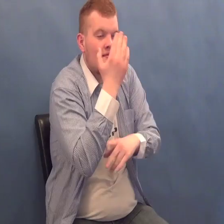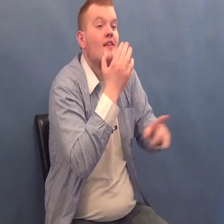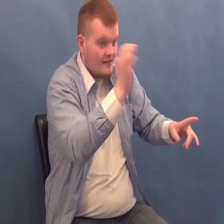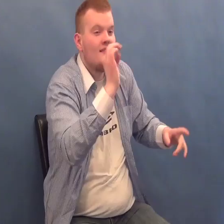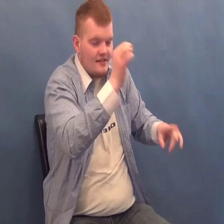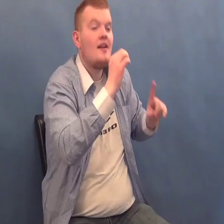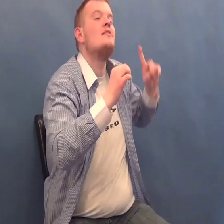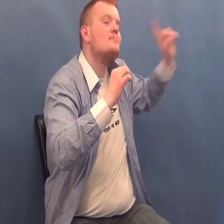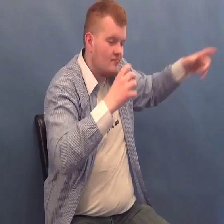Ta babcia odpowiada: dobrze, dobrze. I odchodzi.